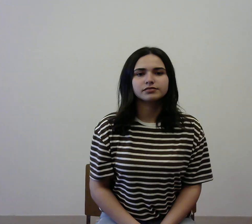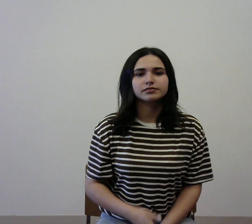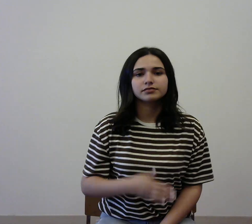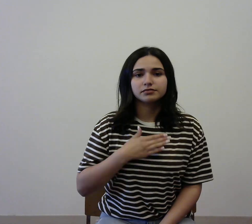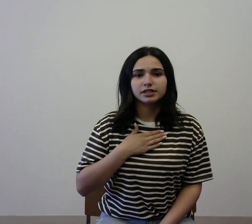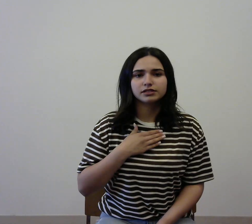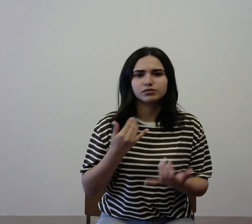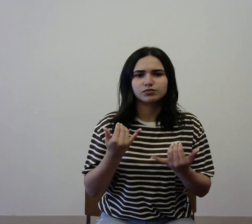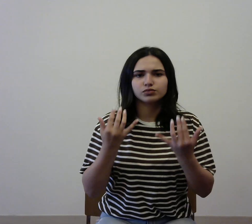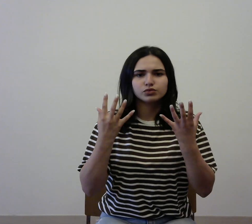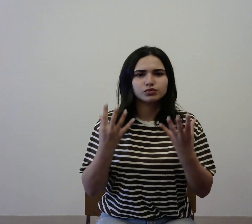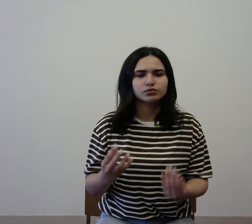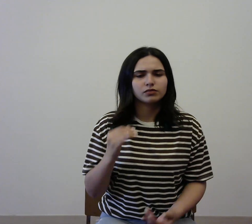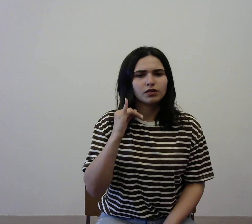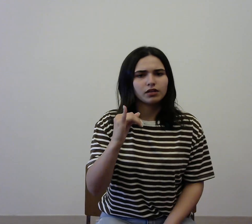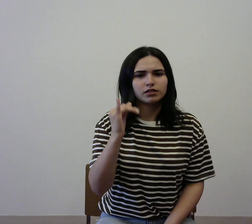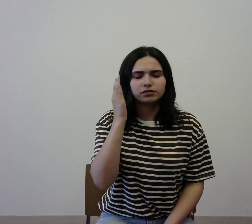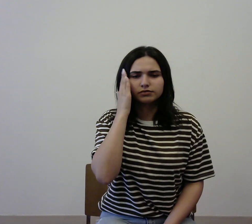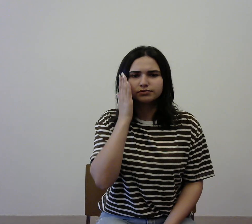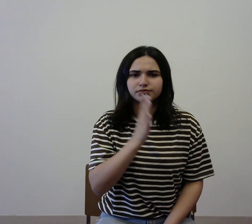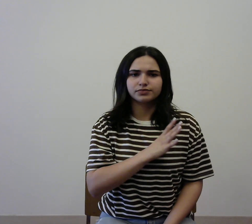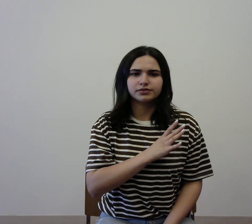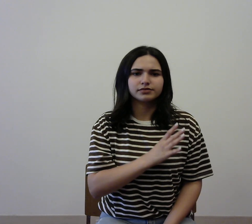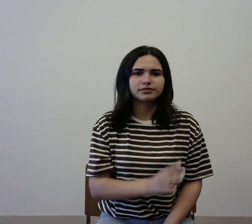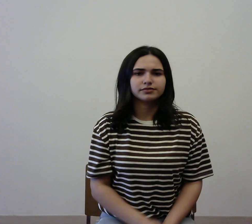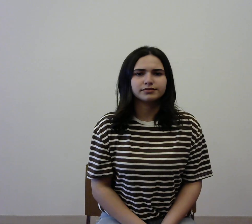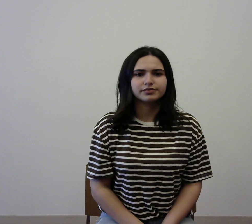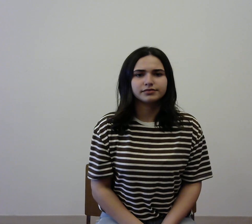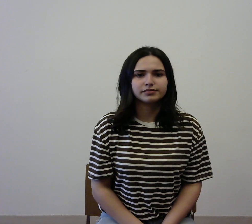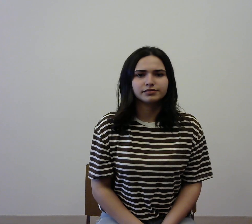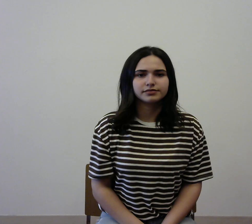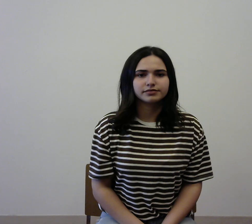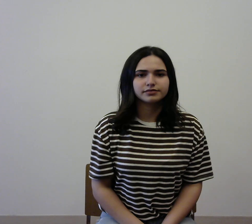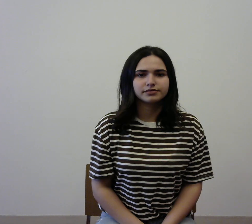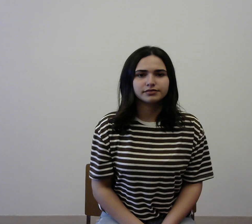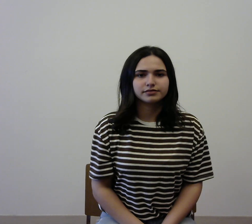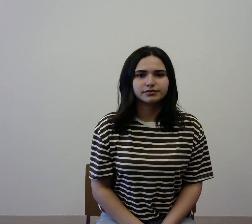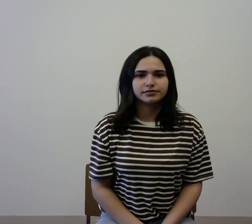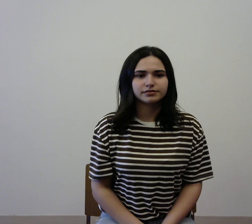Mən bu gün pis yatmışam